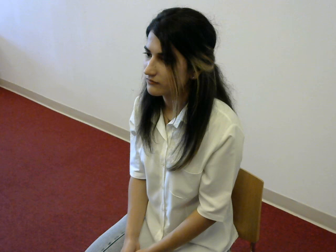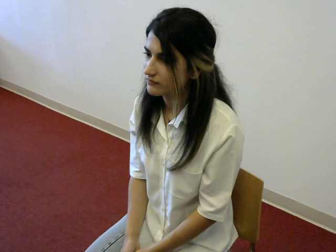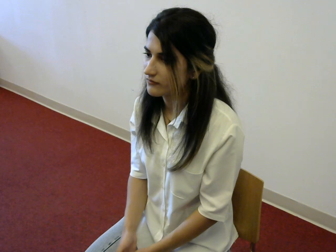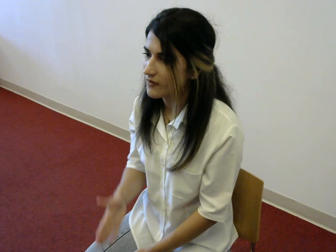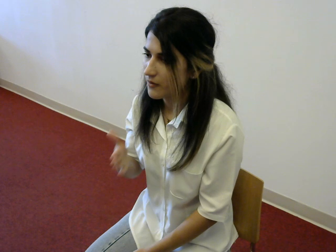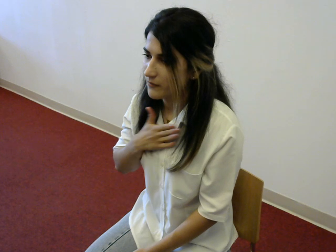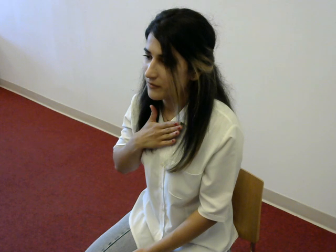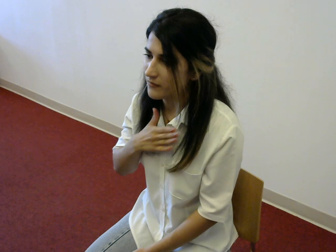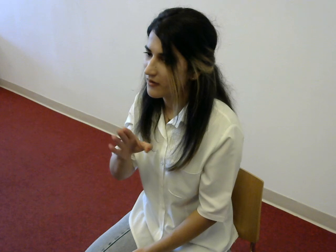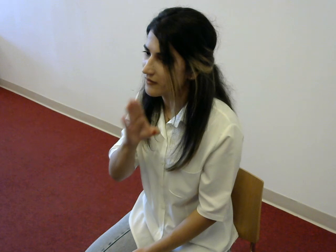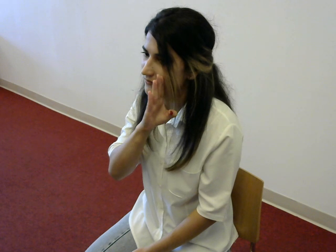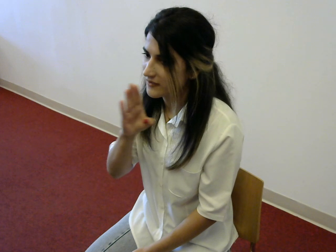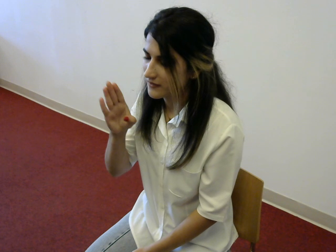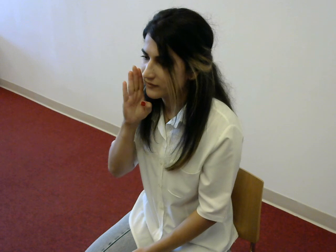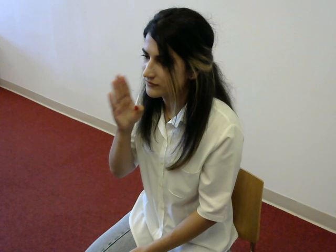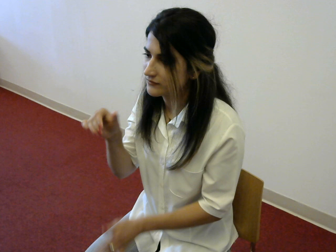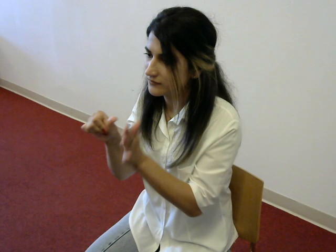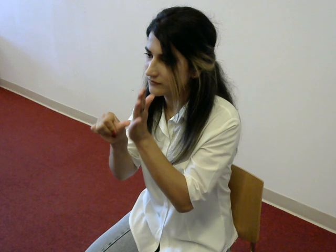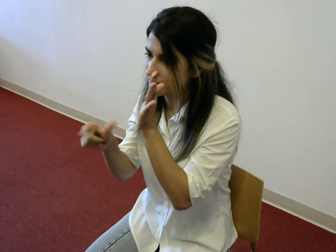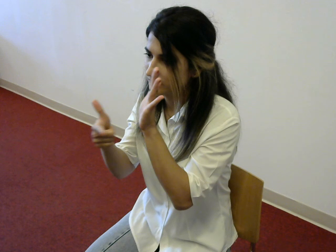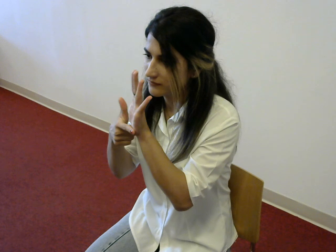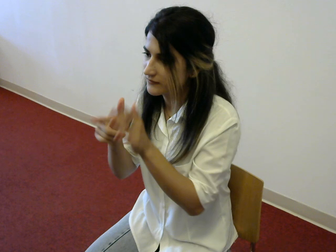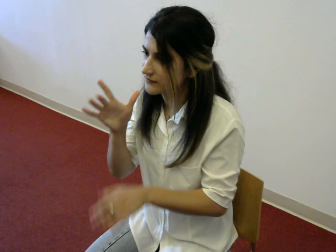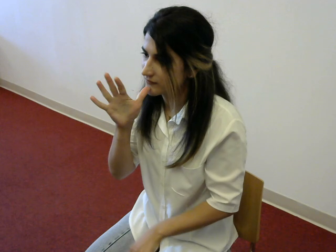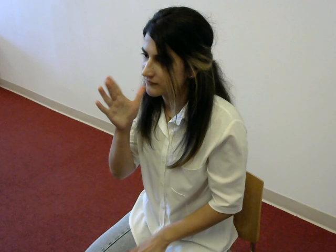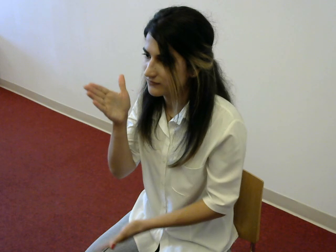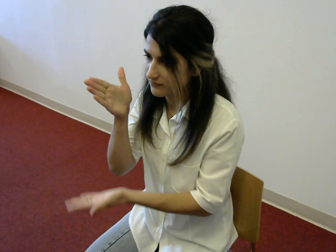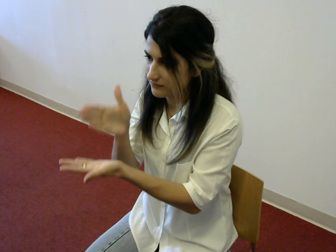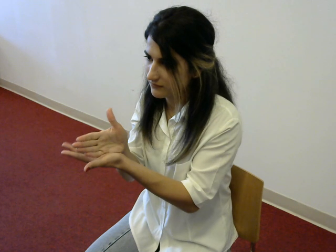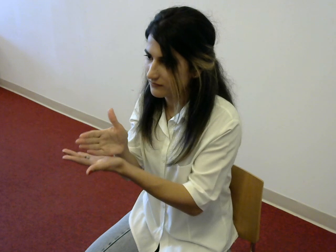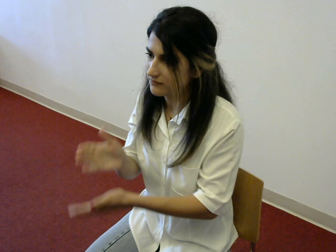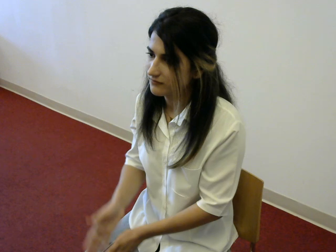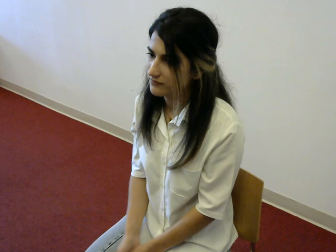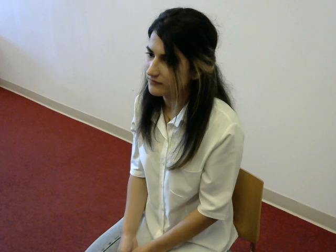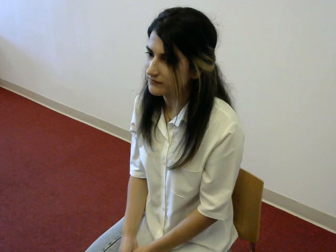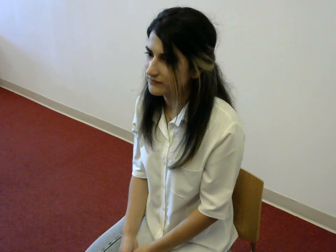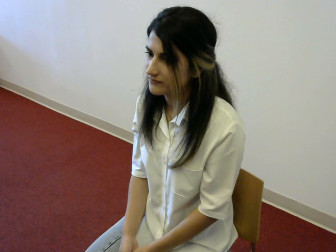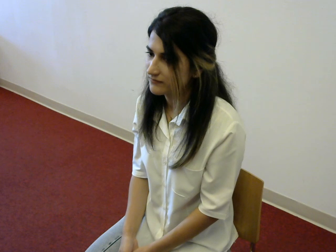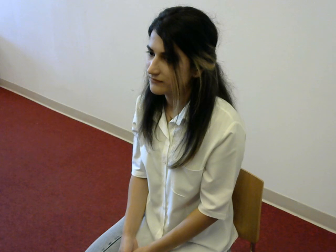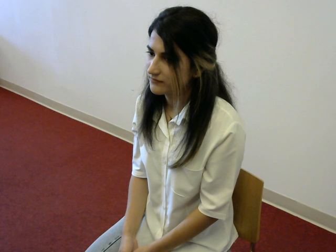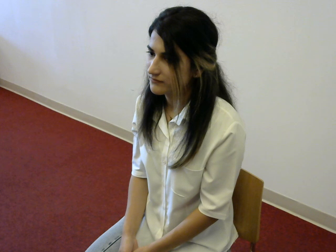Mənim anamın 67 yaşı var